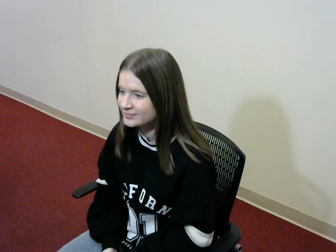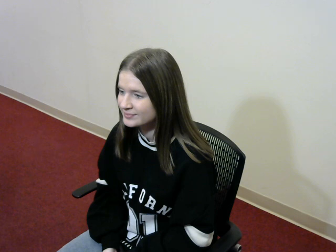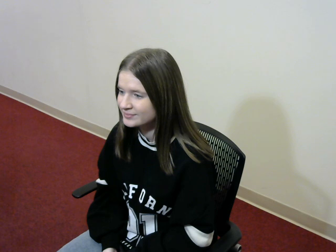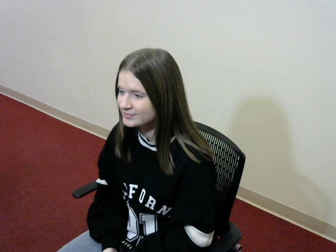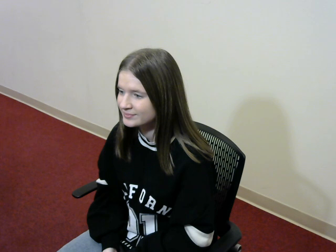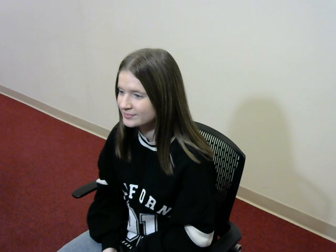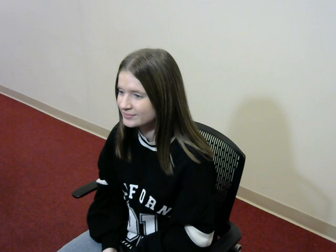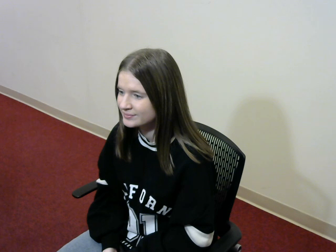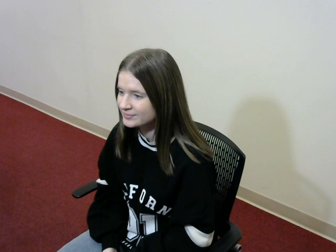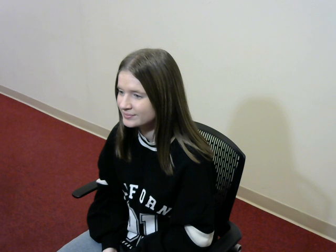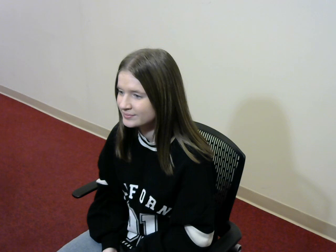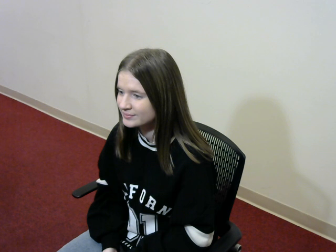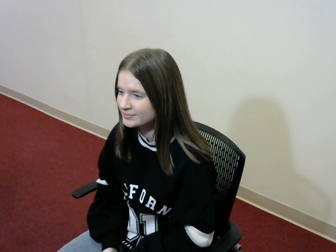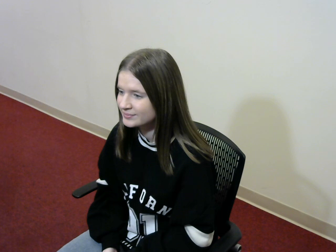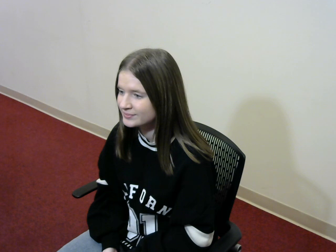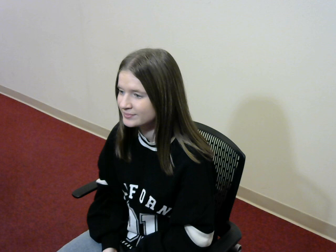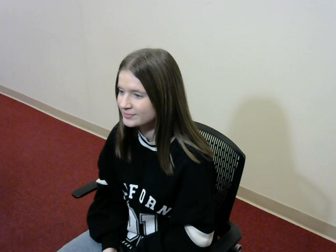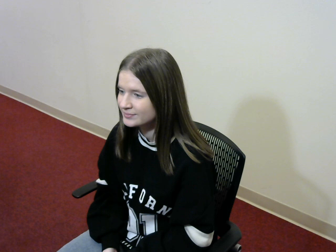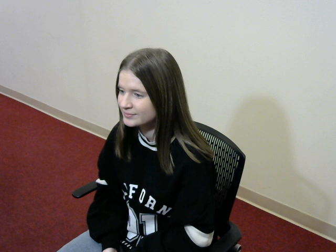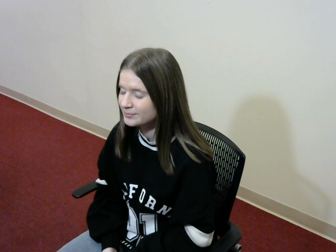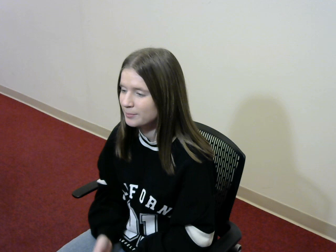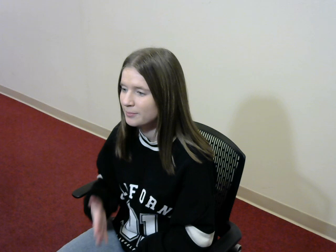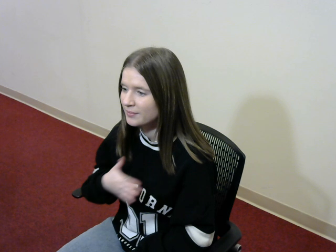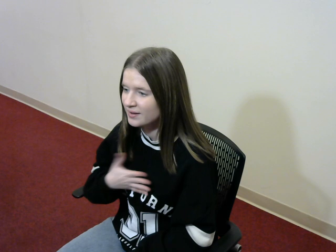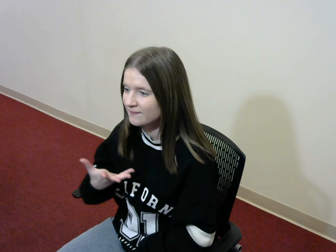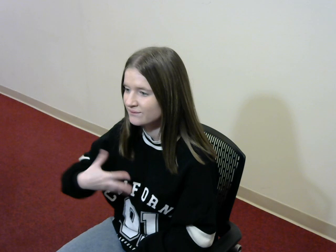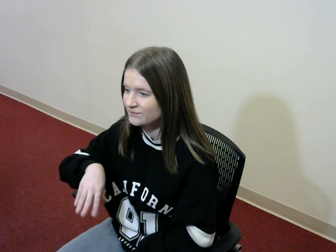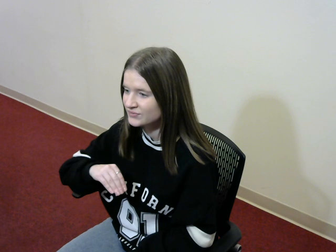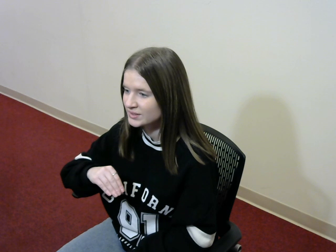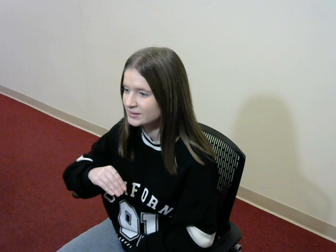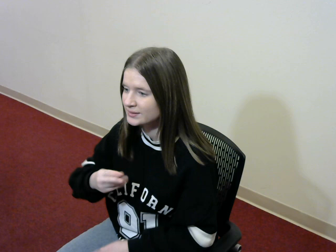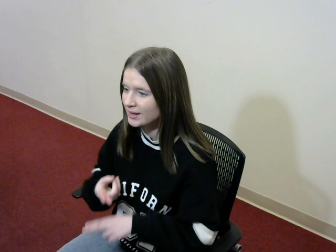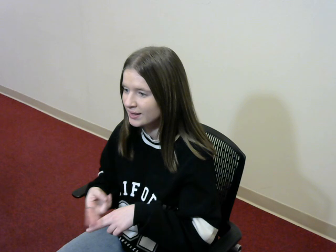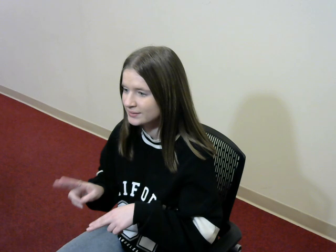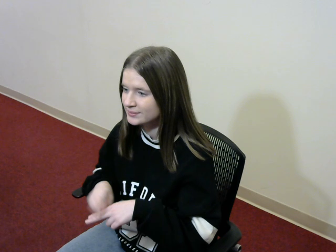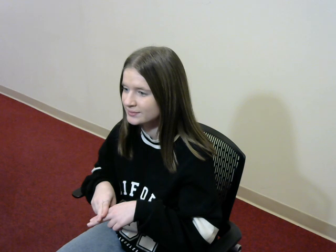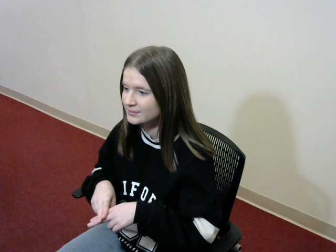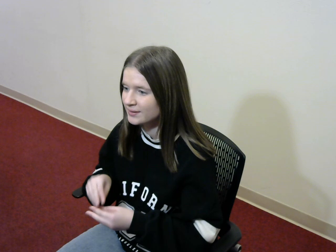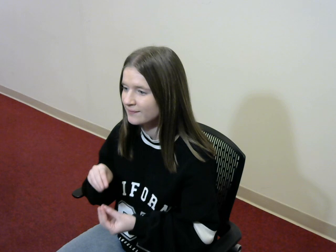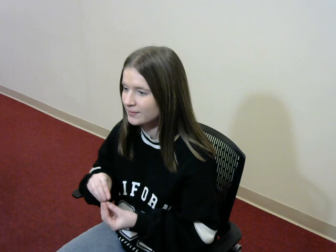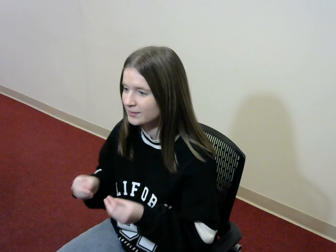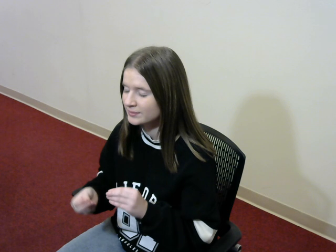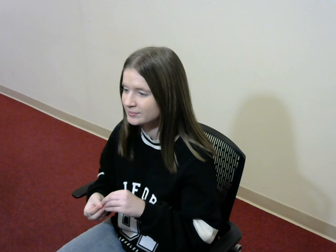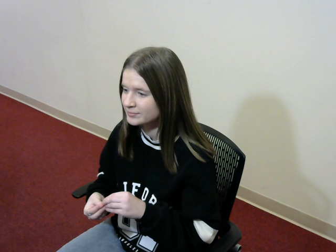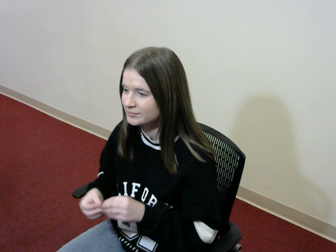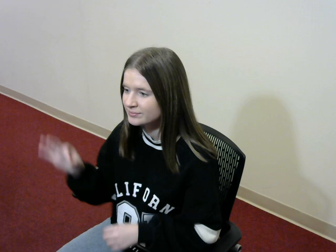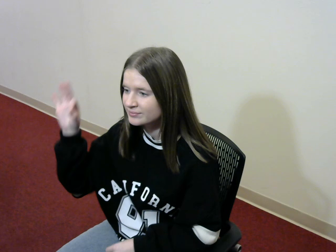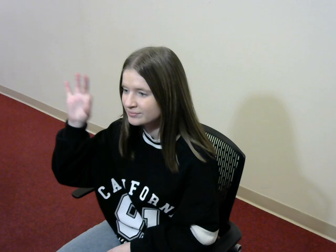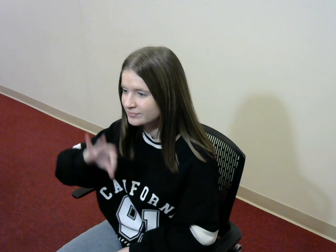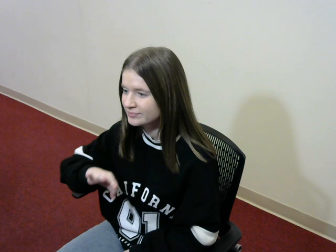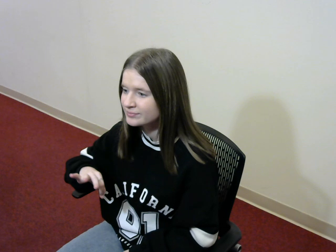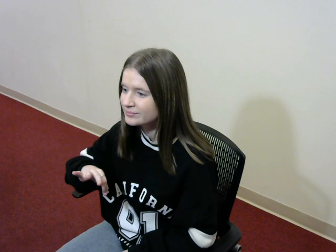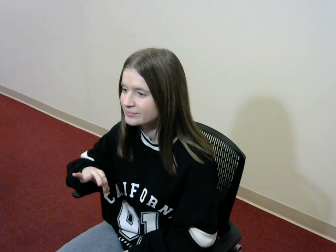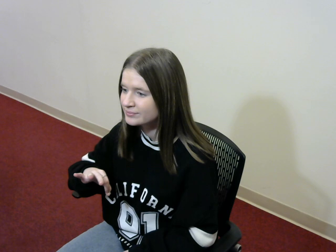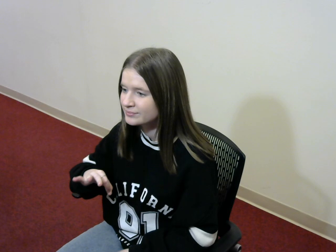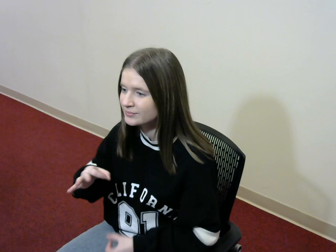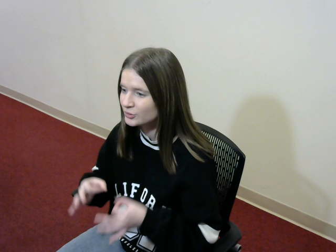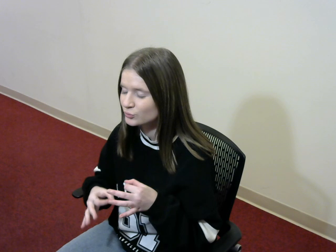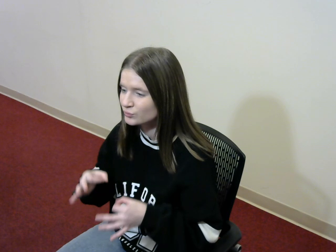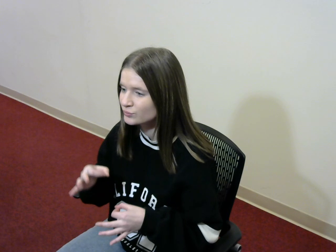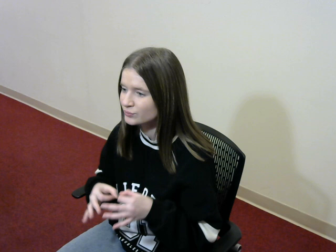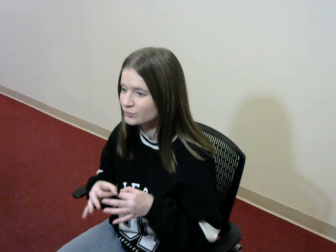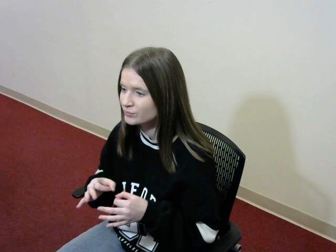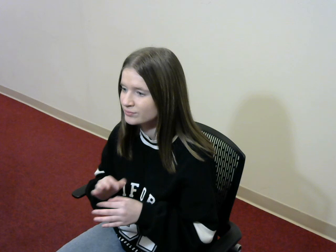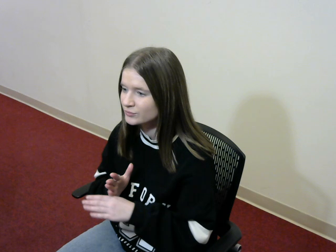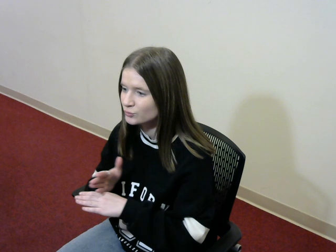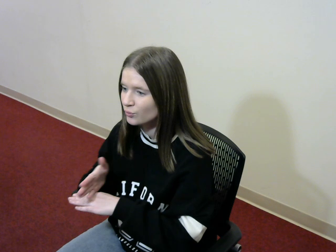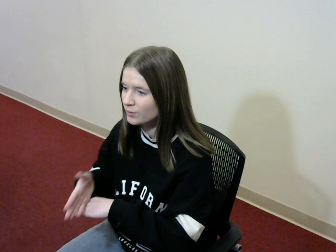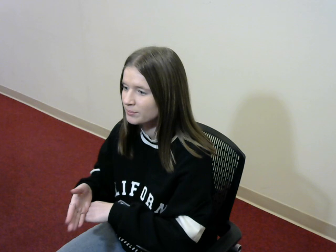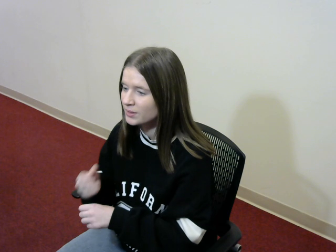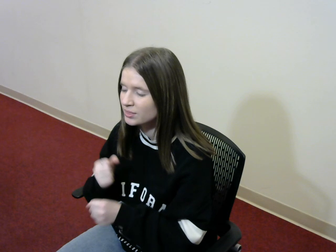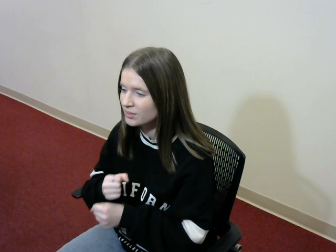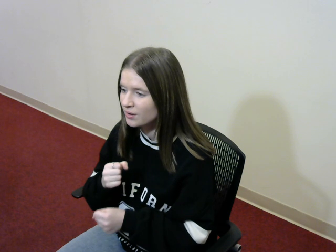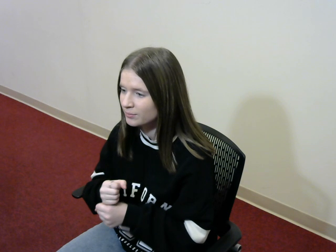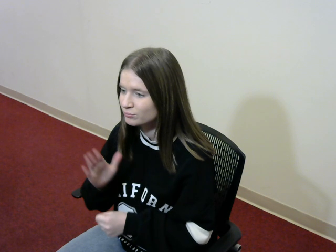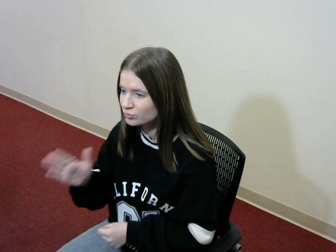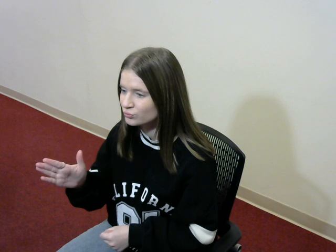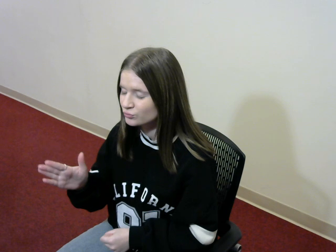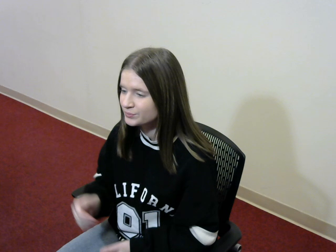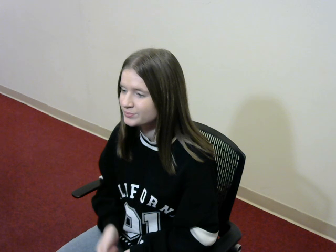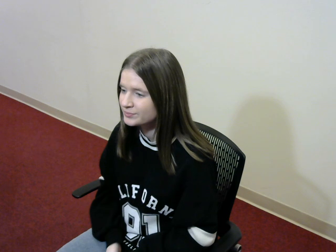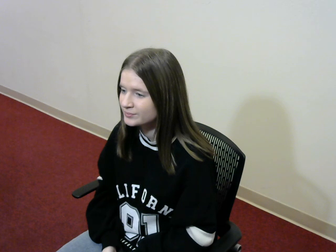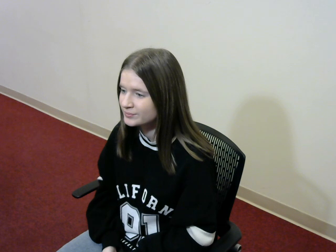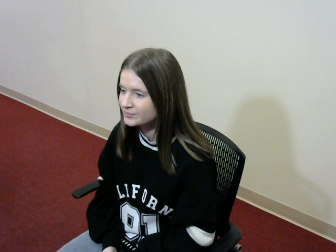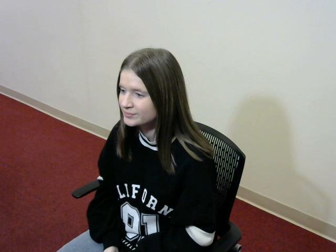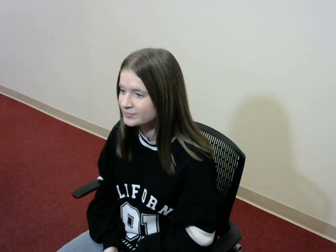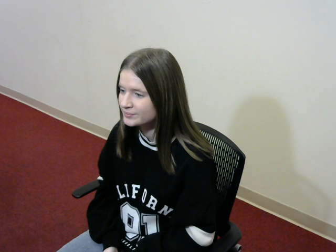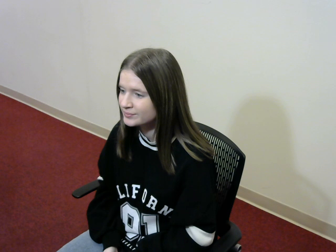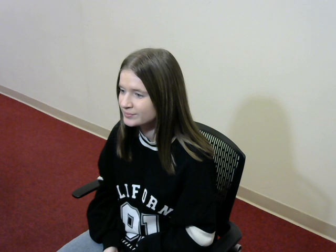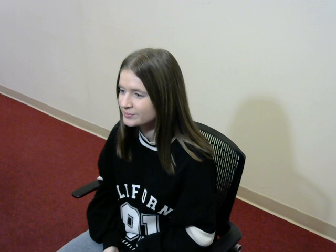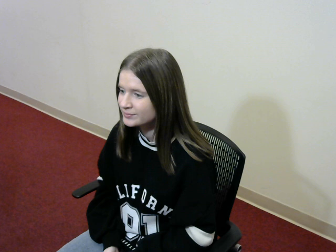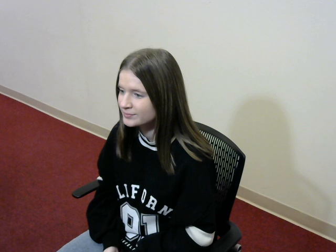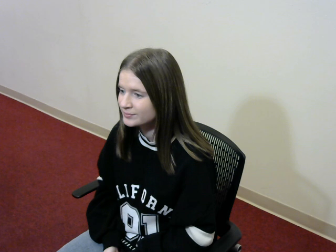Biz bu məsələ ilə bağlı məhkəməyə müraciət edəcəyik